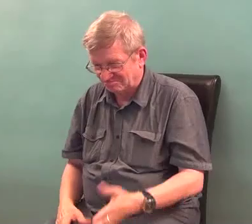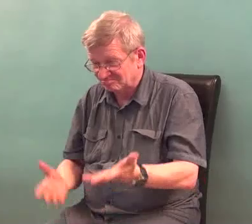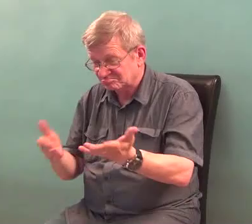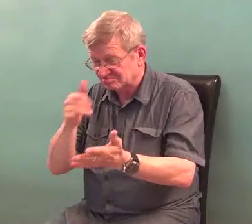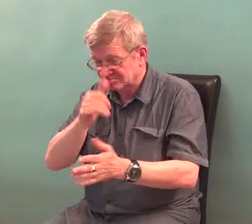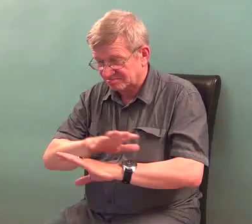Nie możemy, koniec.